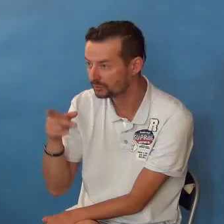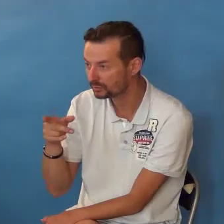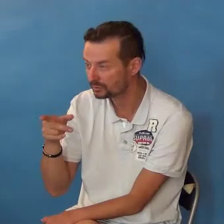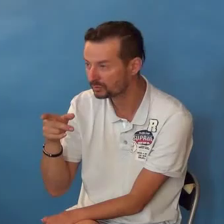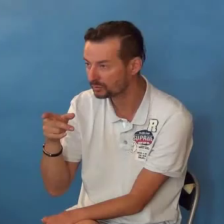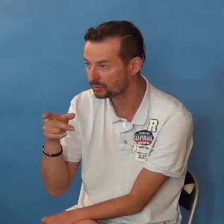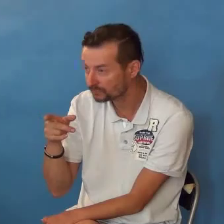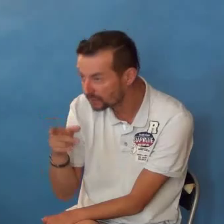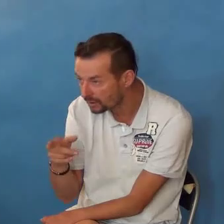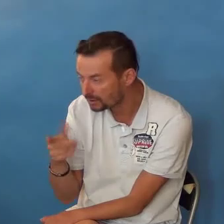A ty...?